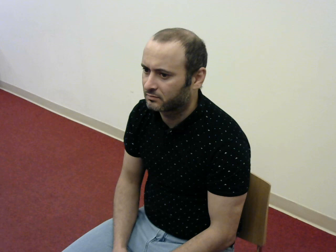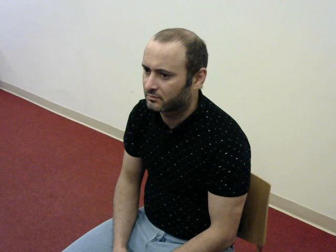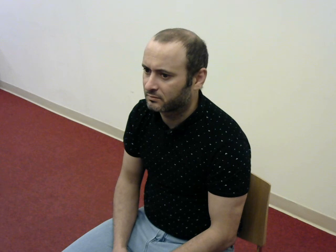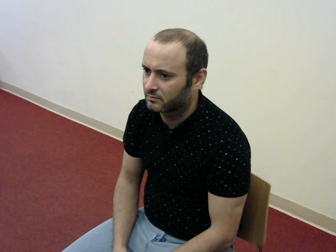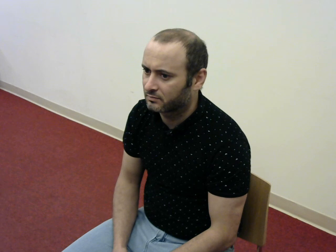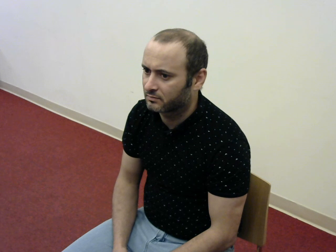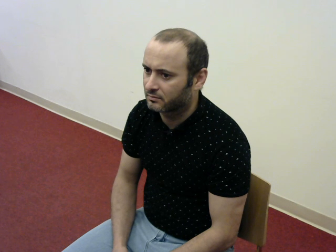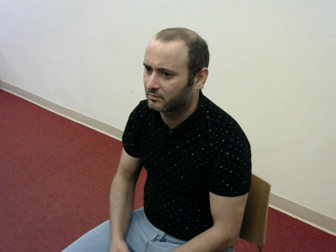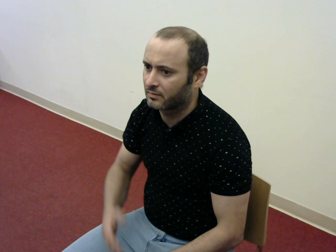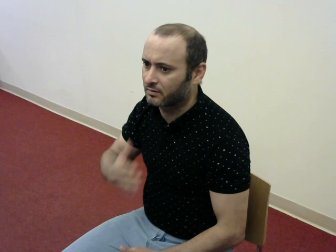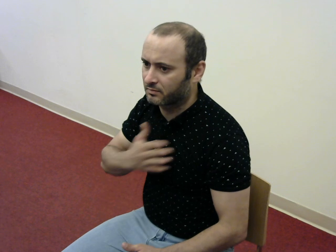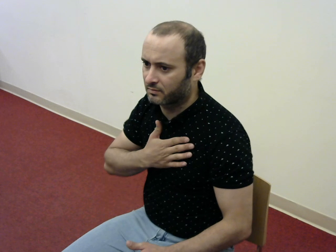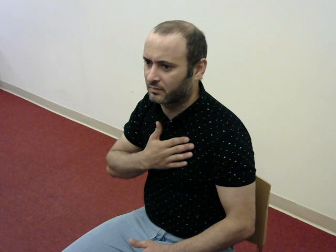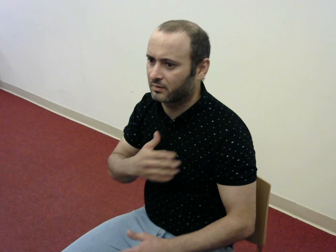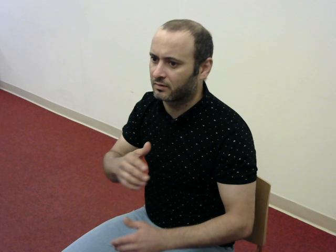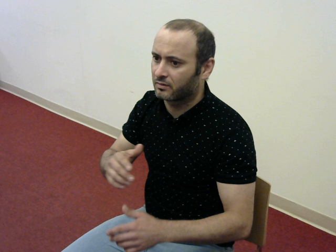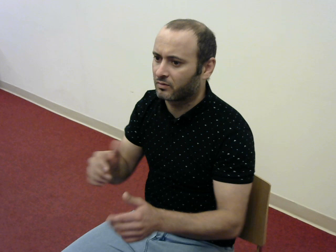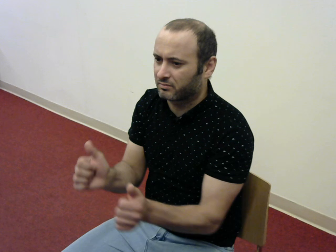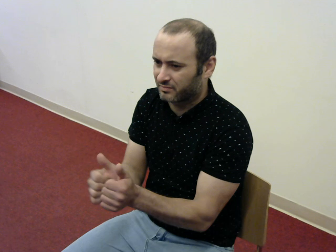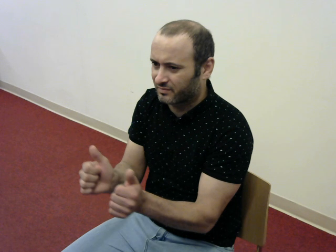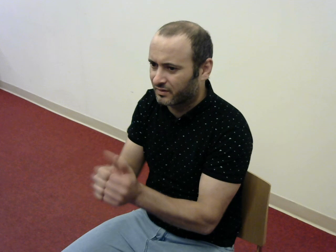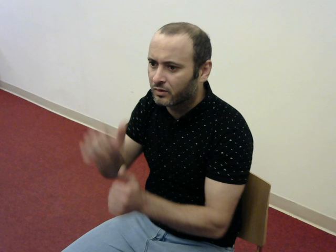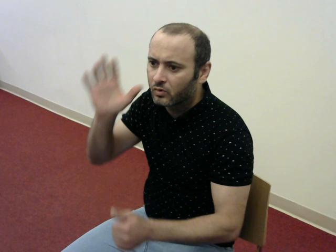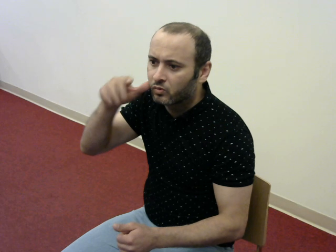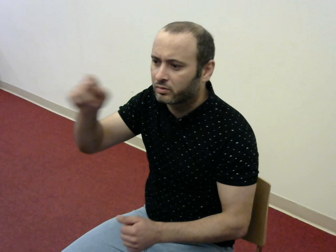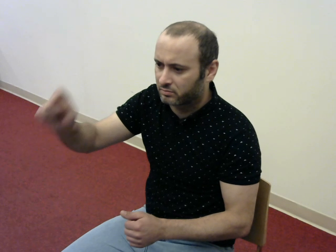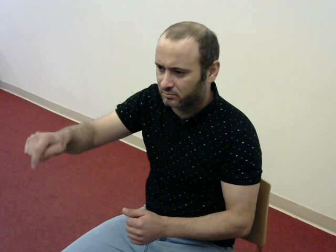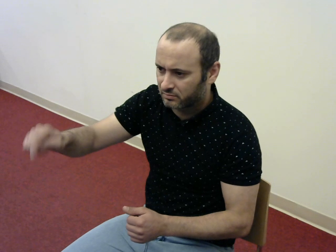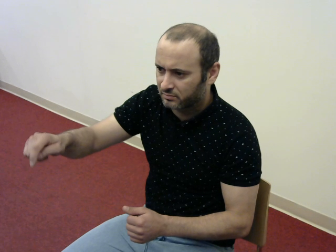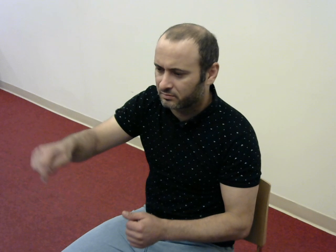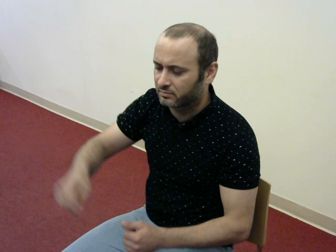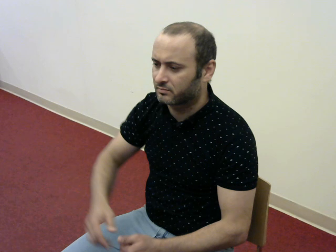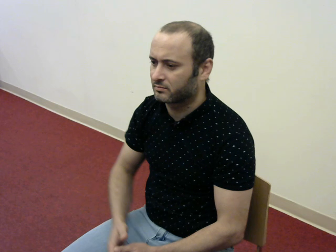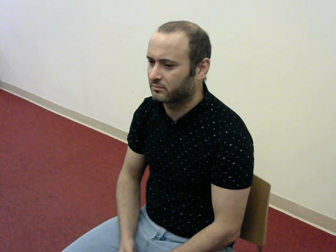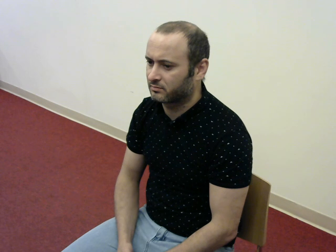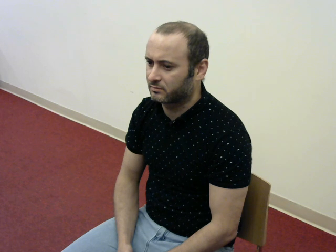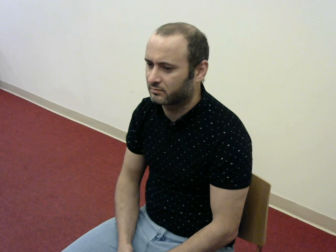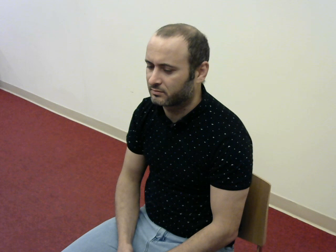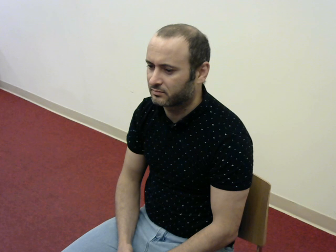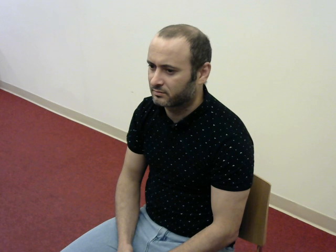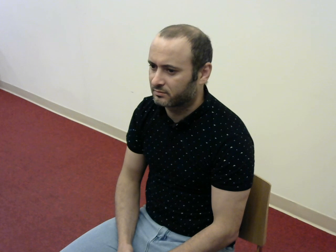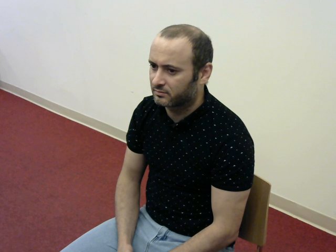Bizə qonşudan su damır